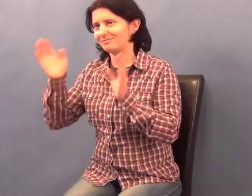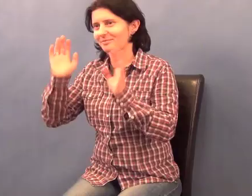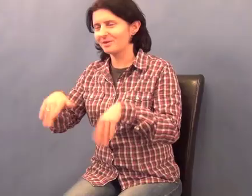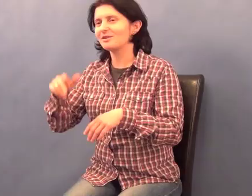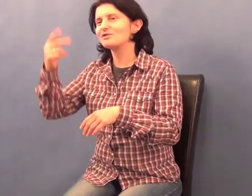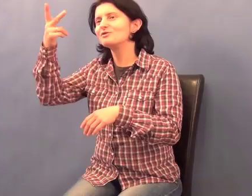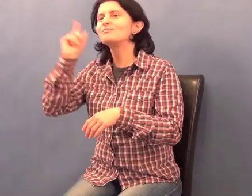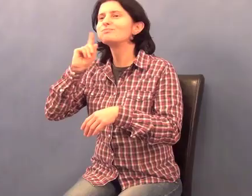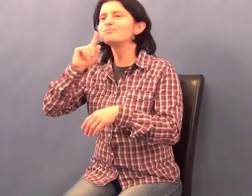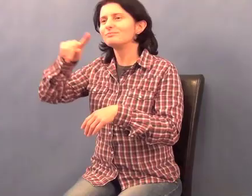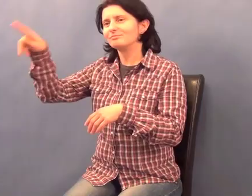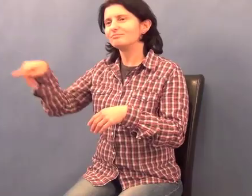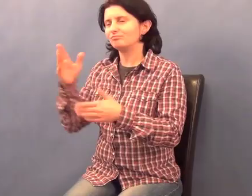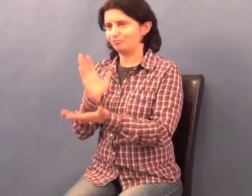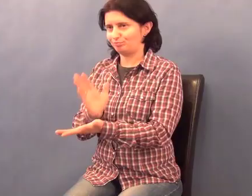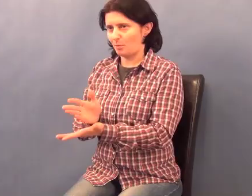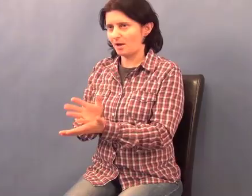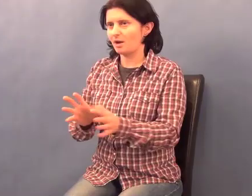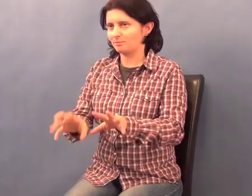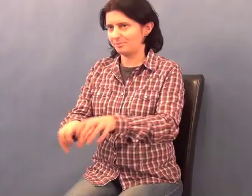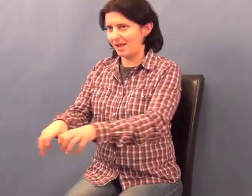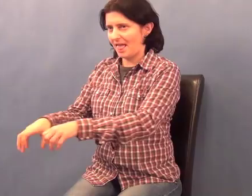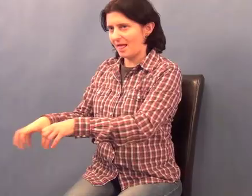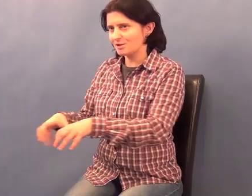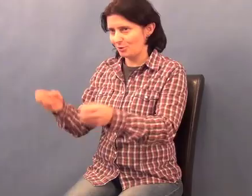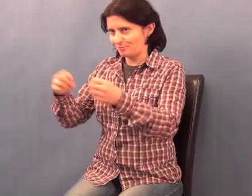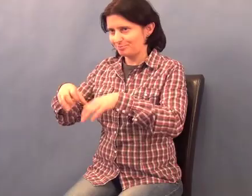Trzech chłopaków pomaga zbierać gruszki i wrzucać do kosza.